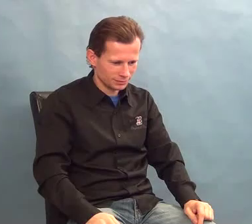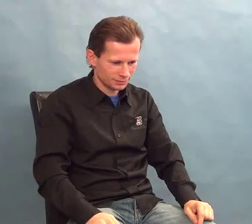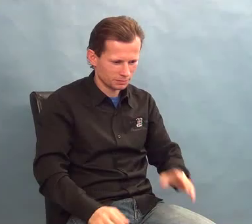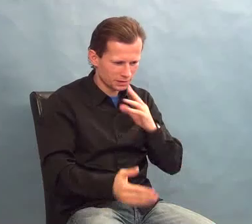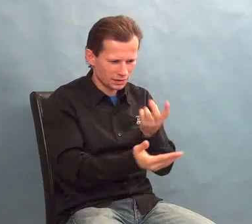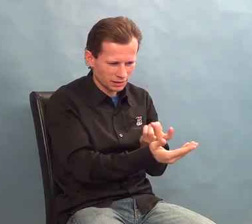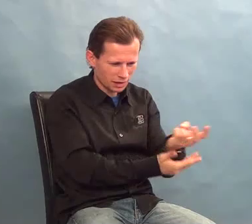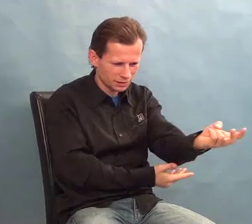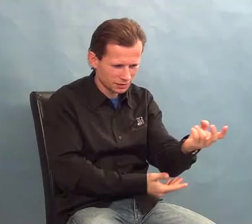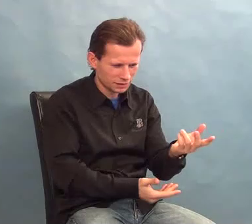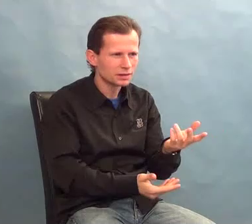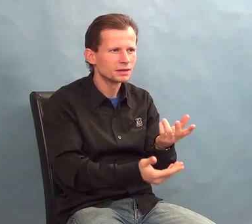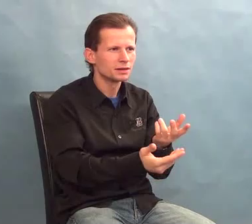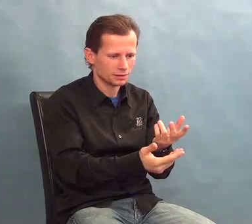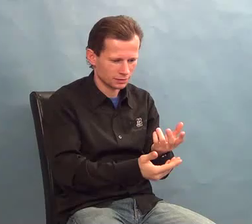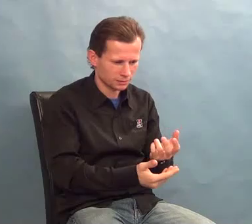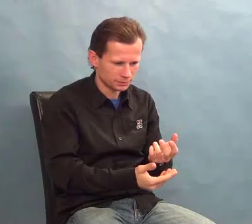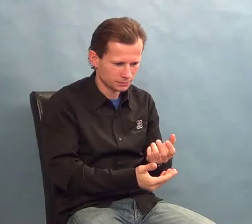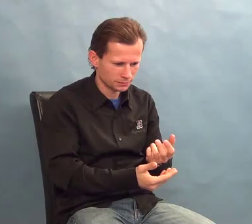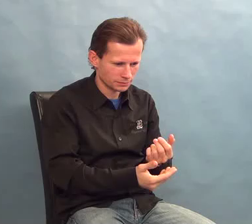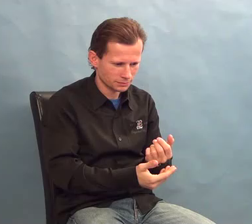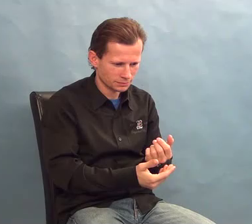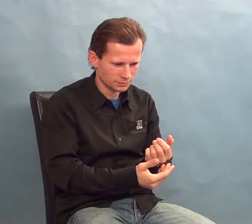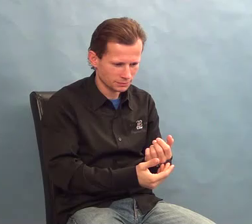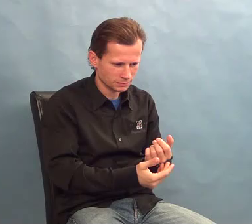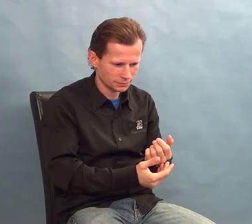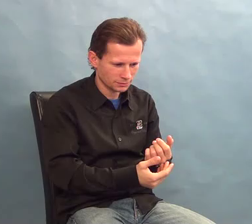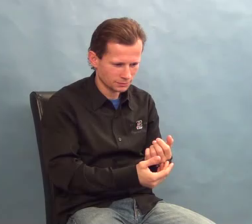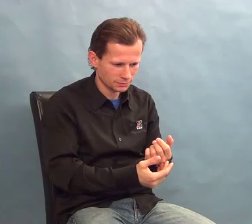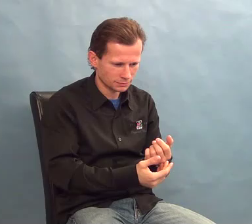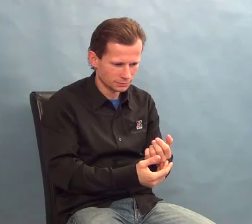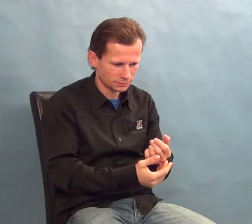Podobne do sanek.